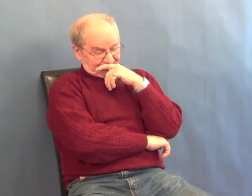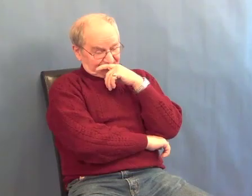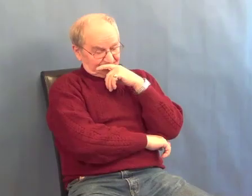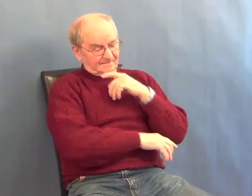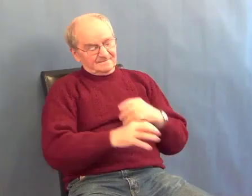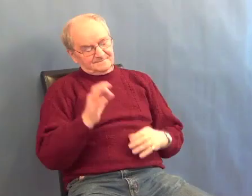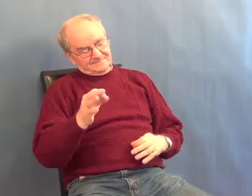Dobrze.